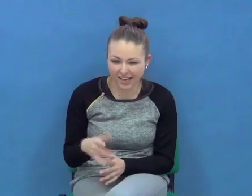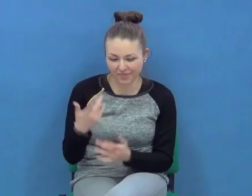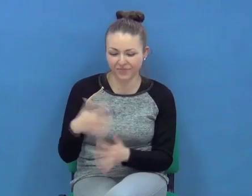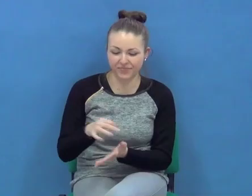Ach, tak...